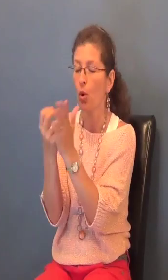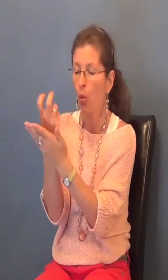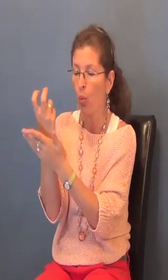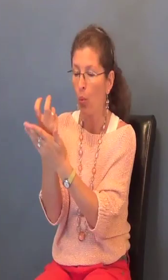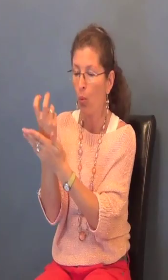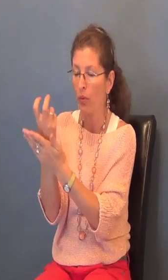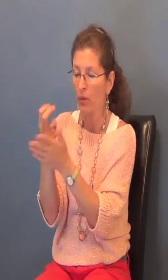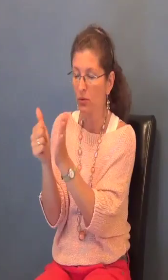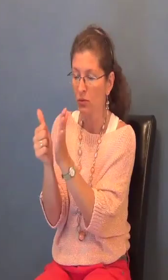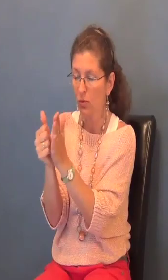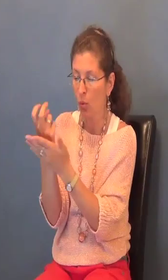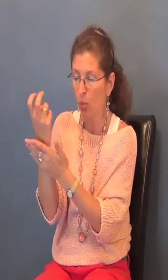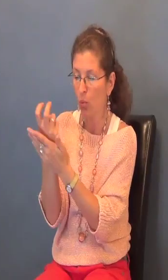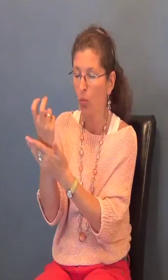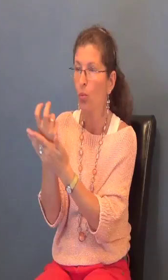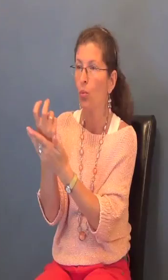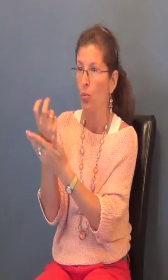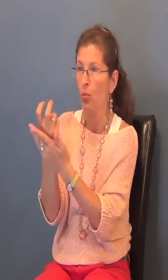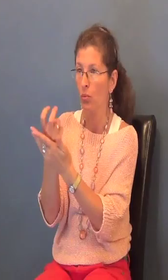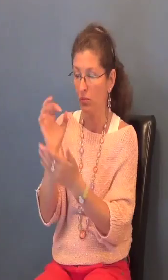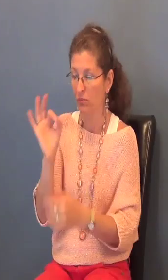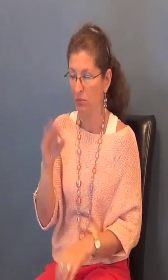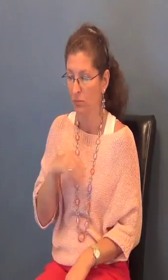Szesnastego lutego, szesnastego lutego.